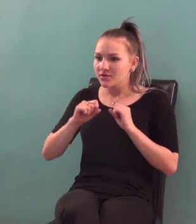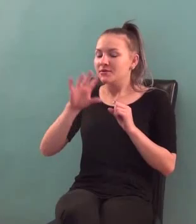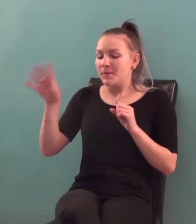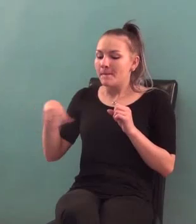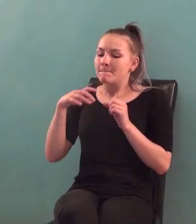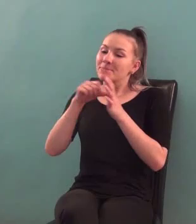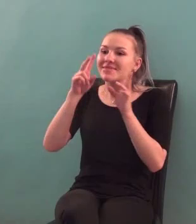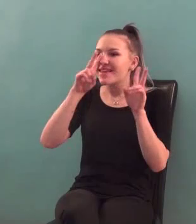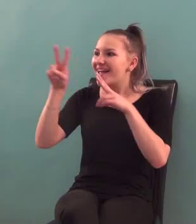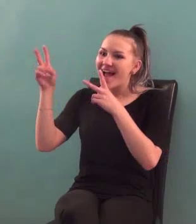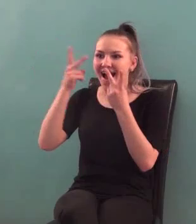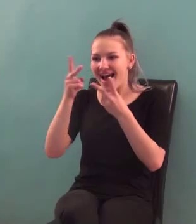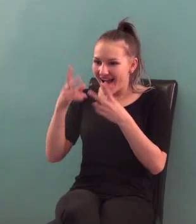Wycieczka zwiedza różne miejsca, są zadowoleni.